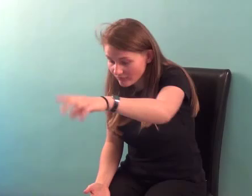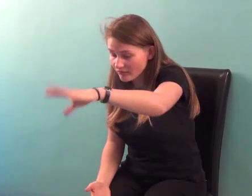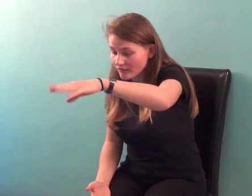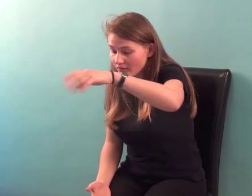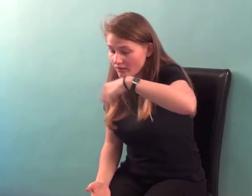Ja.